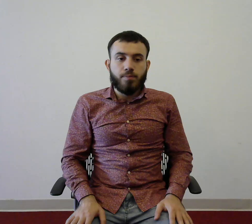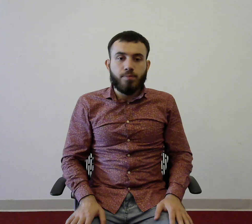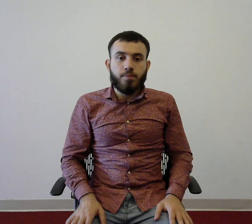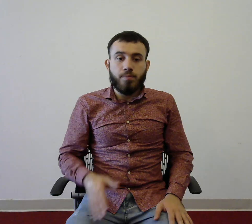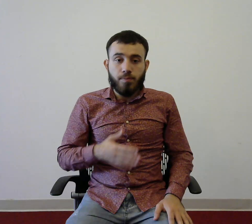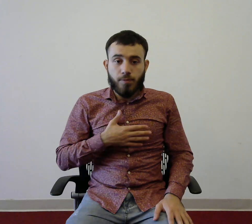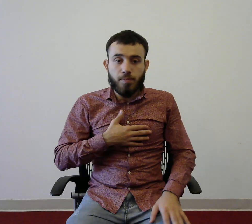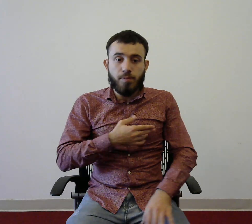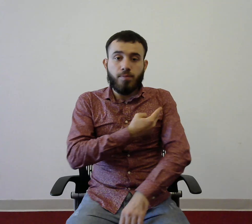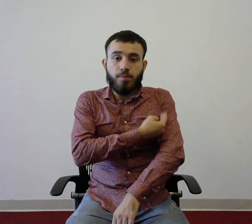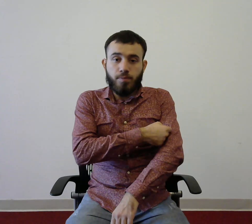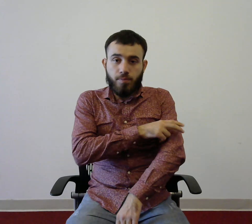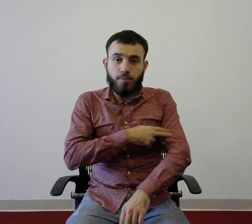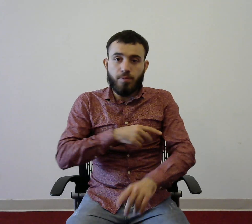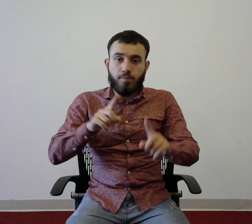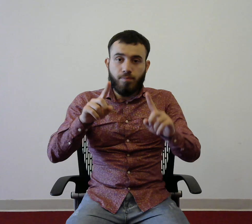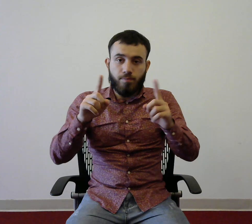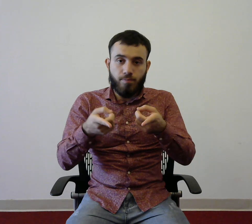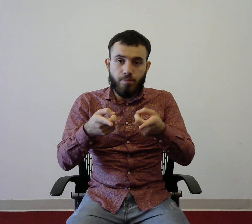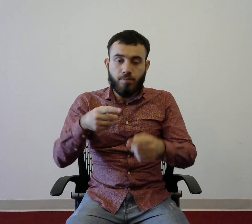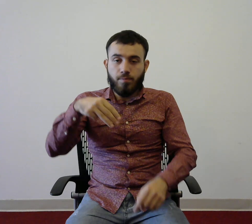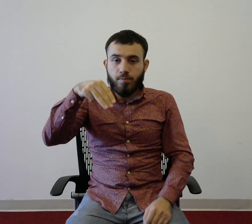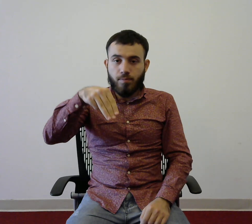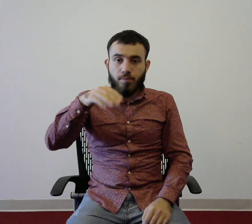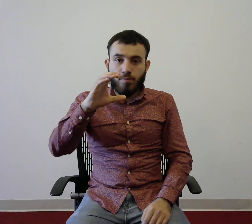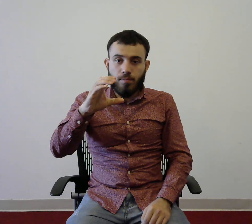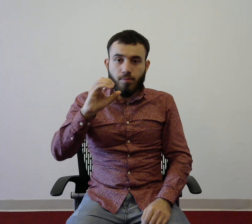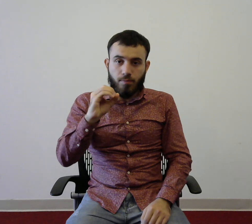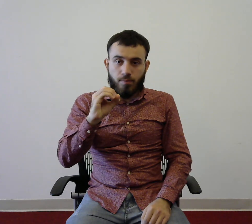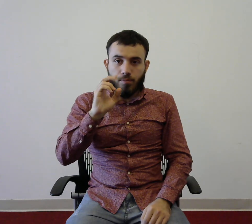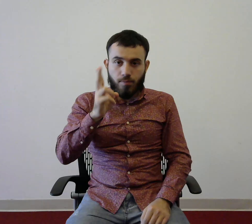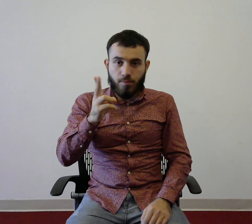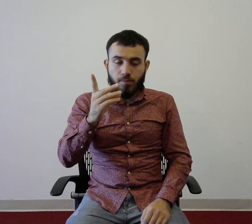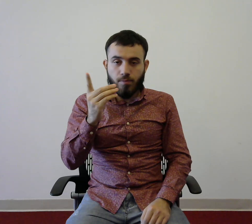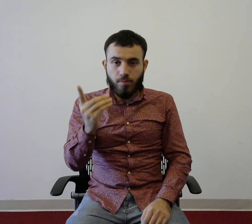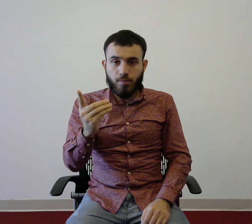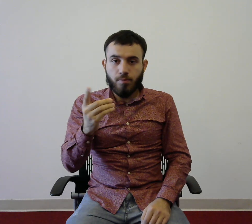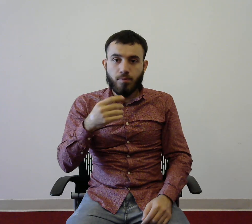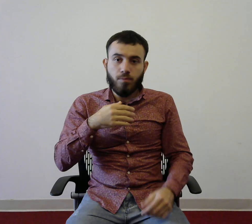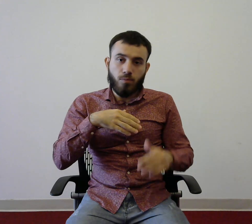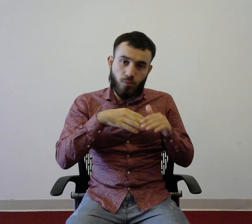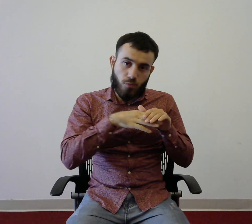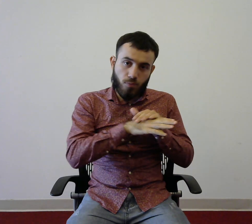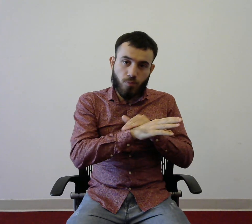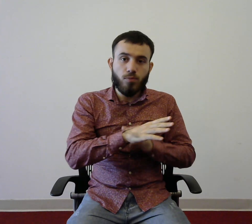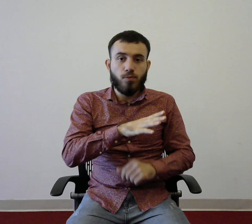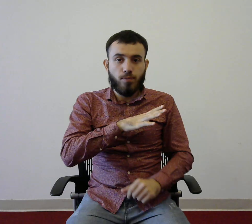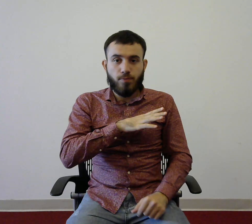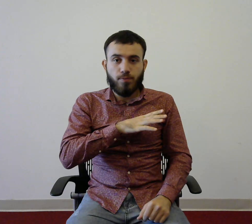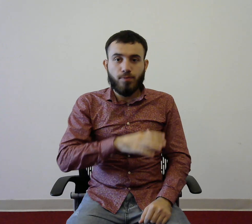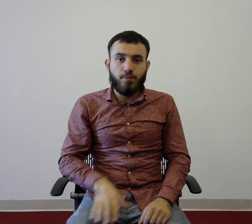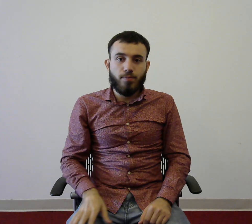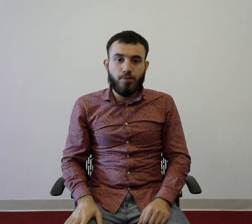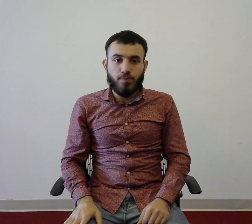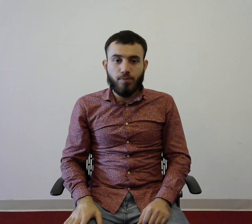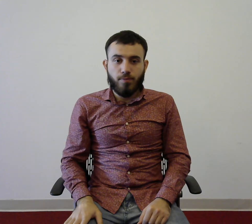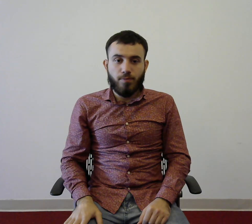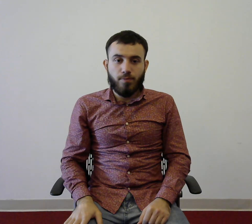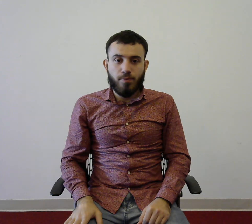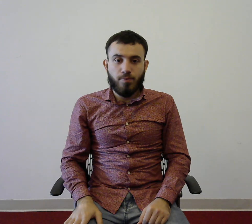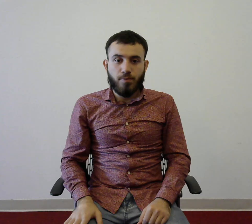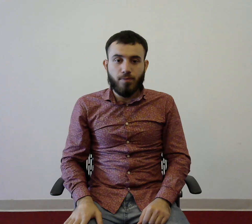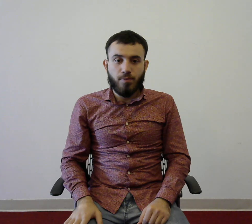Mən poliklinikaya (TSEK-ə) getmişəm